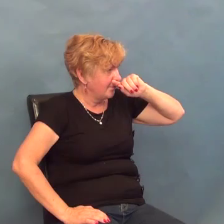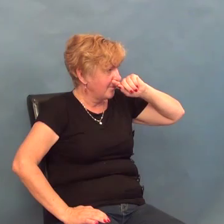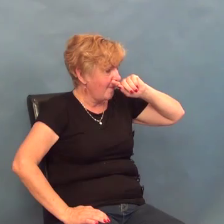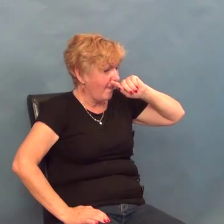Nie.